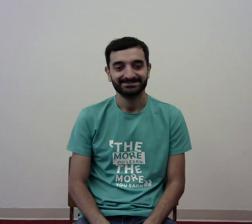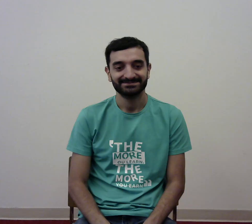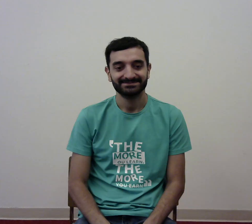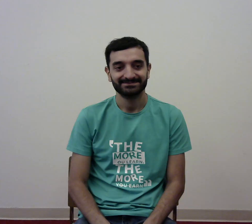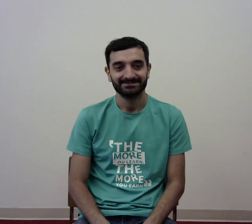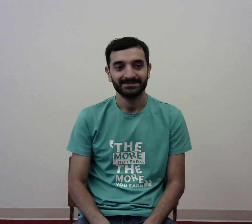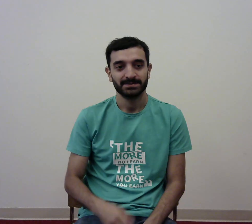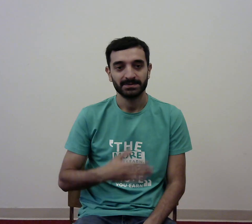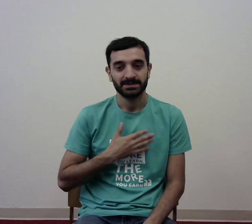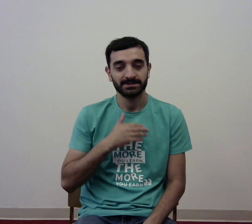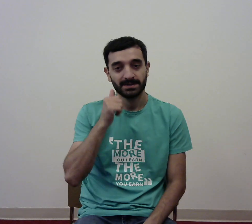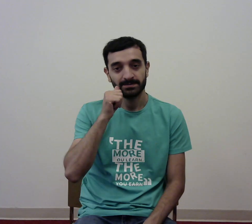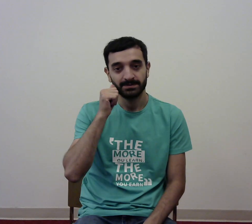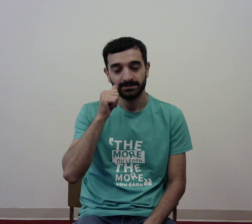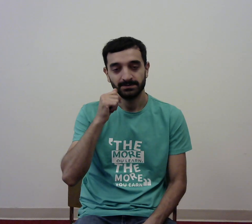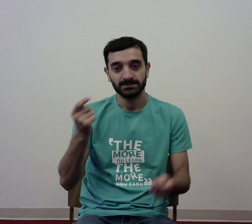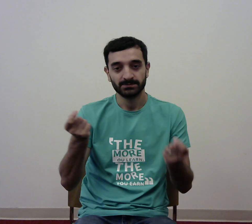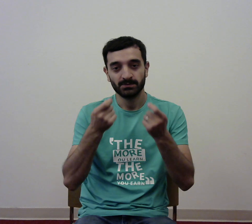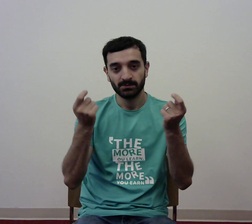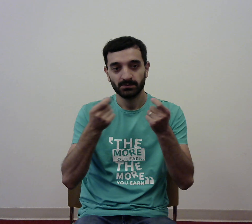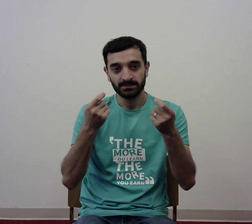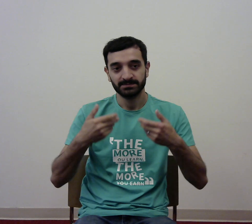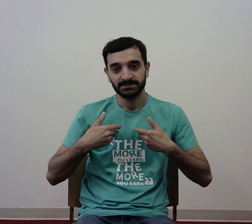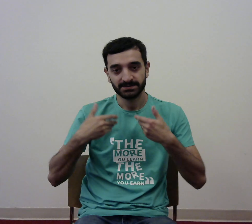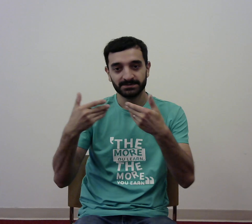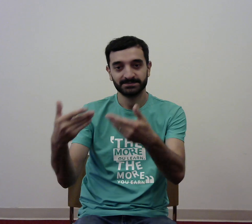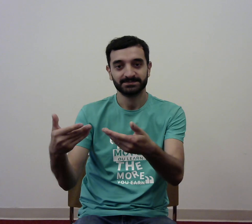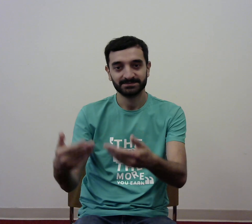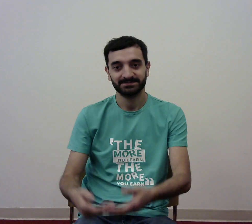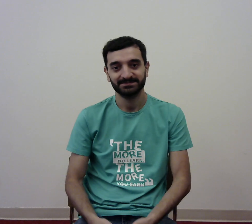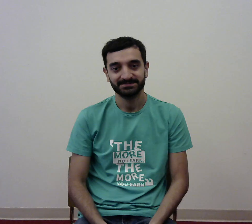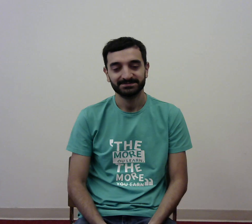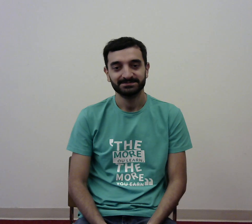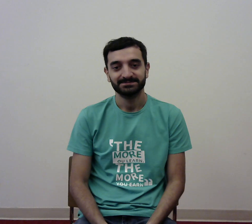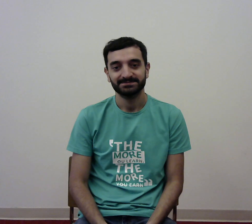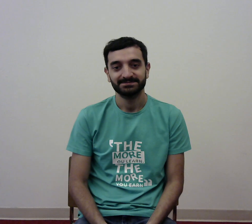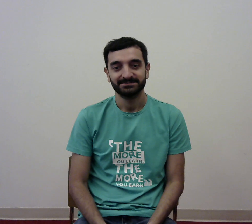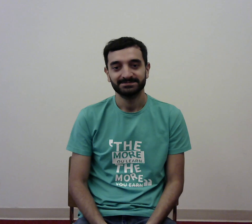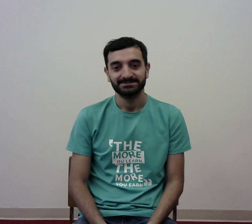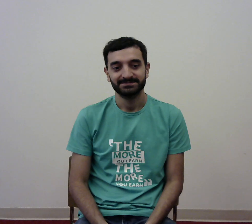Bizi sabah toya çağırıblar